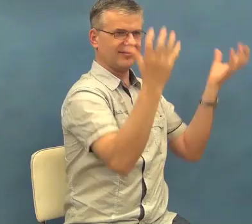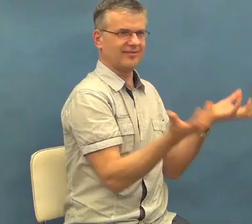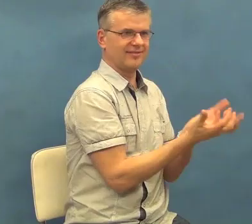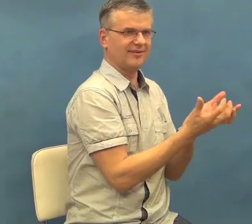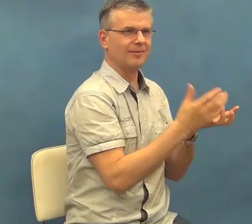bowl